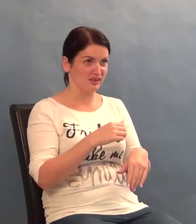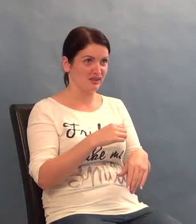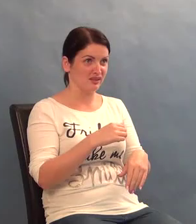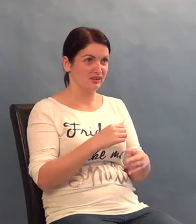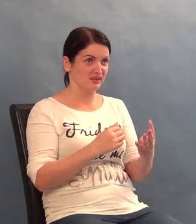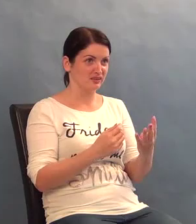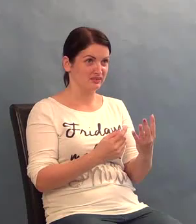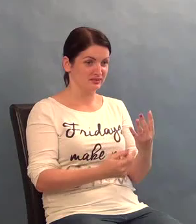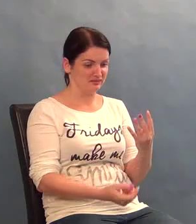Pierwszego lutego już było.